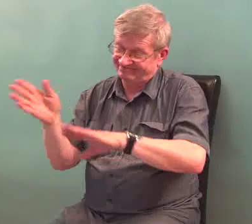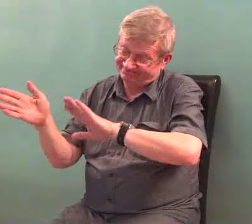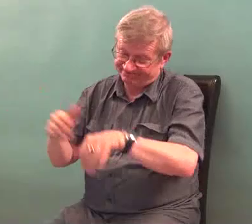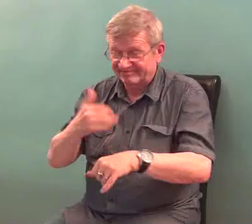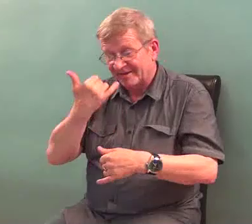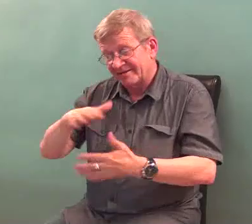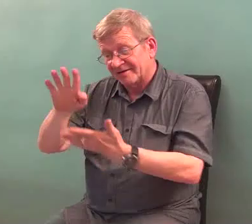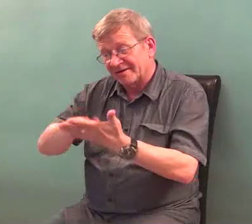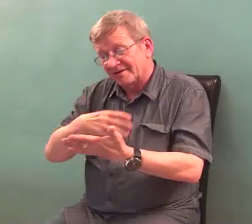Poszukajmy innego terminu w grafiku.